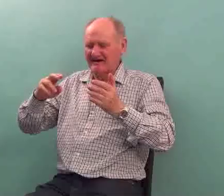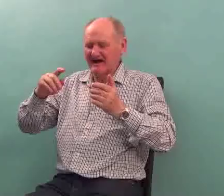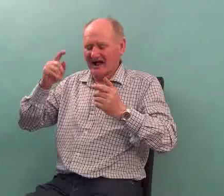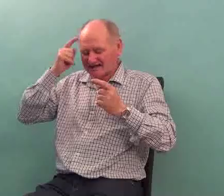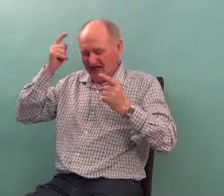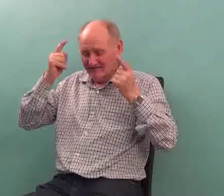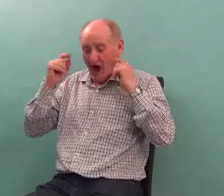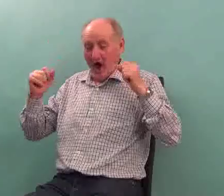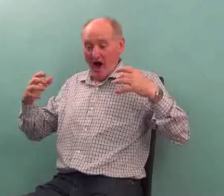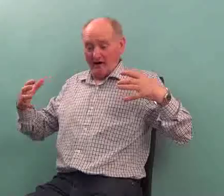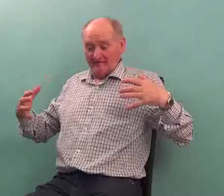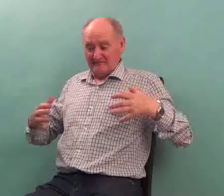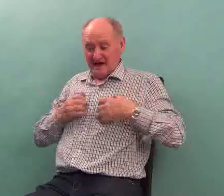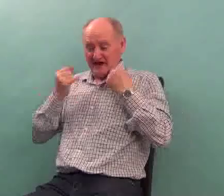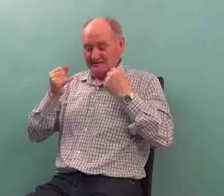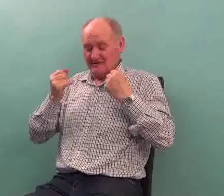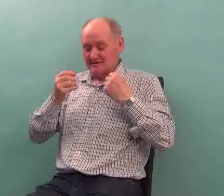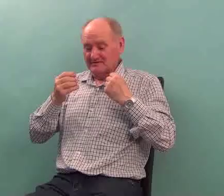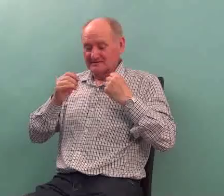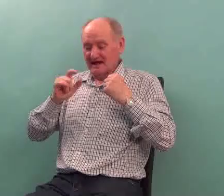Myszka Miki przestraszyła się.